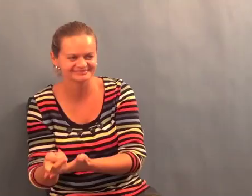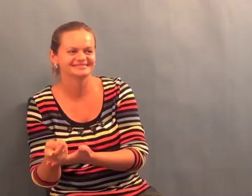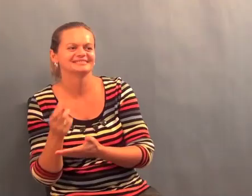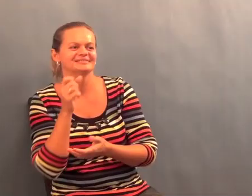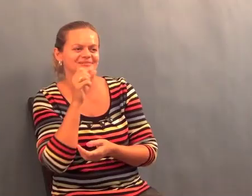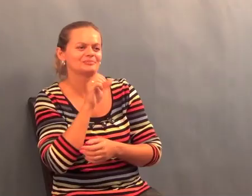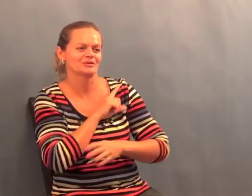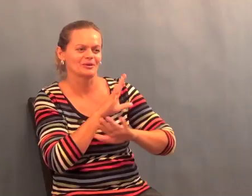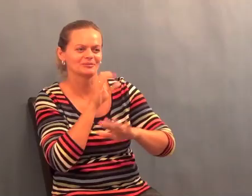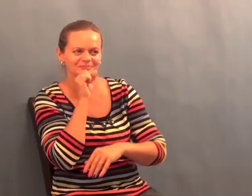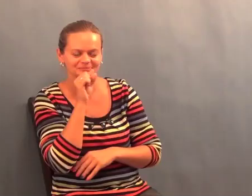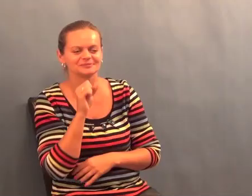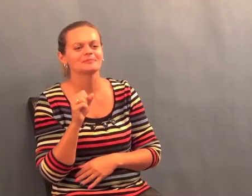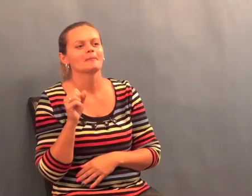Babcia pilnowała, chroniła.